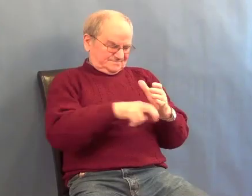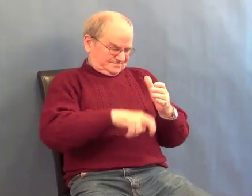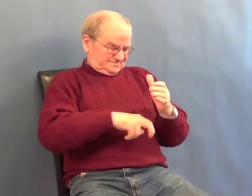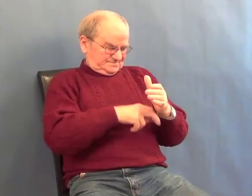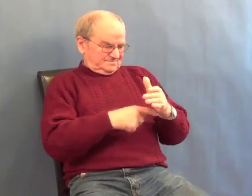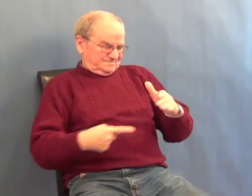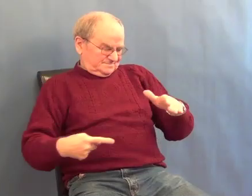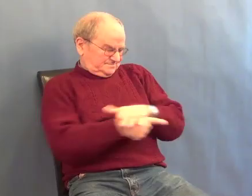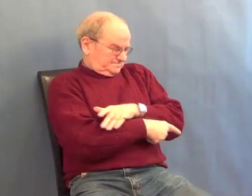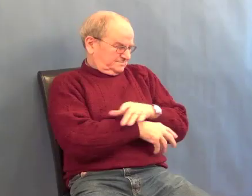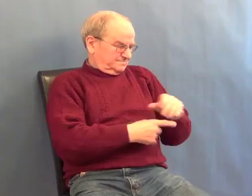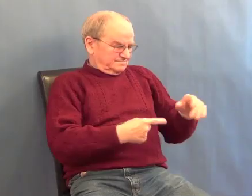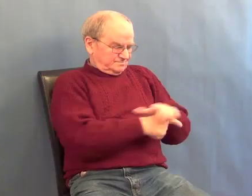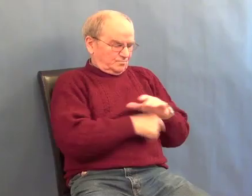Uciekł.